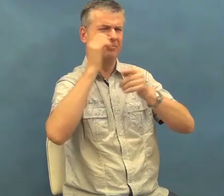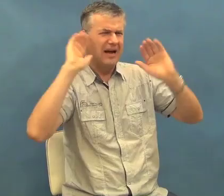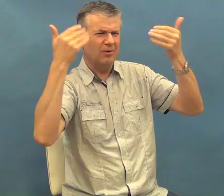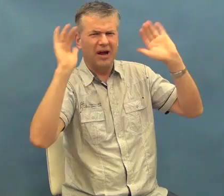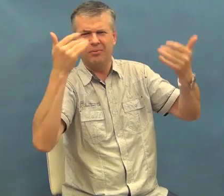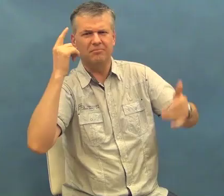Zastanawiają się o co chodzi.